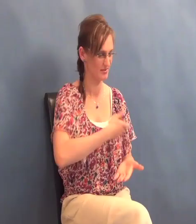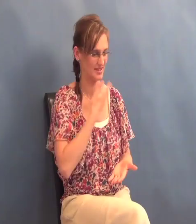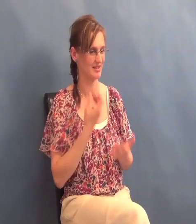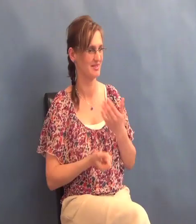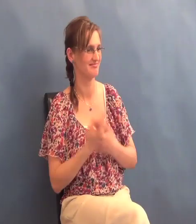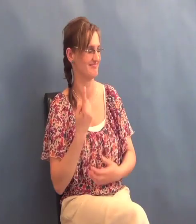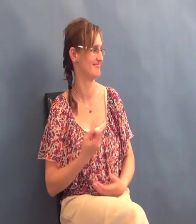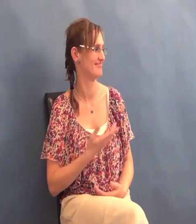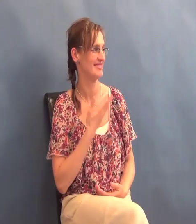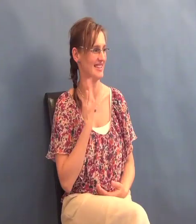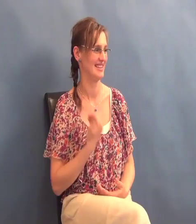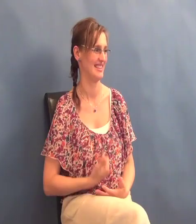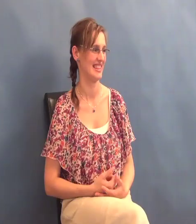Nie ma takiego znaku, dziwne, nie ma.